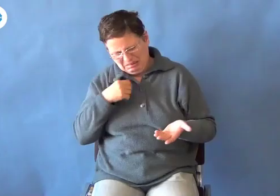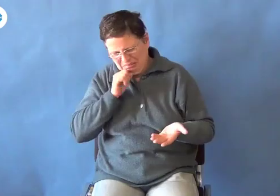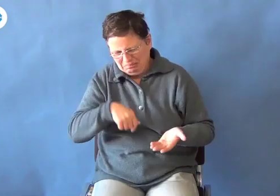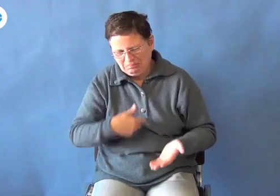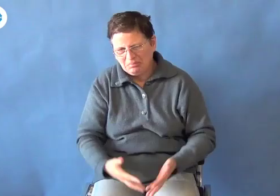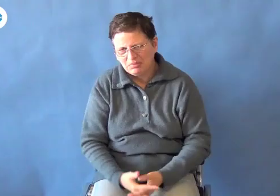Ja w ogóle...